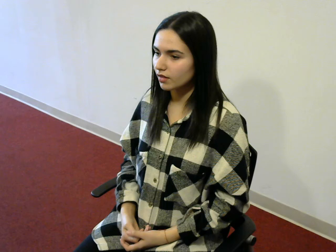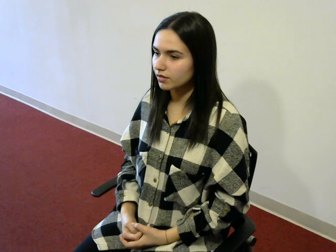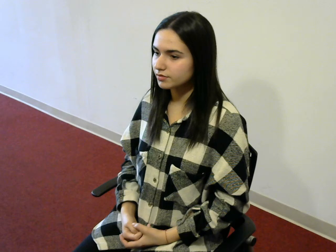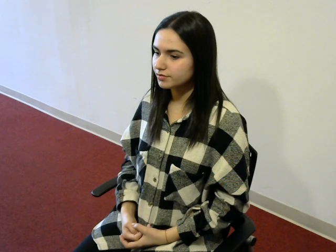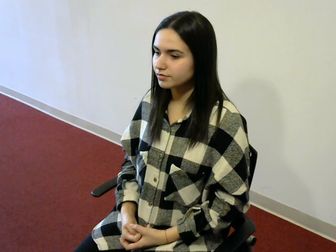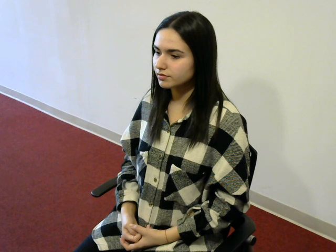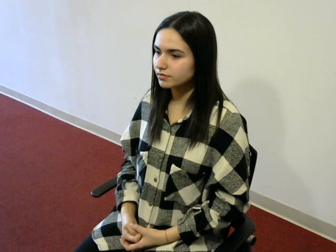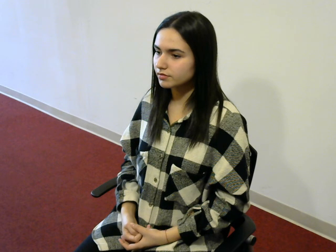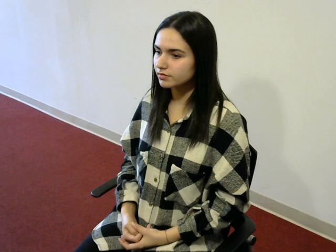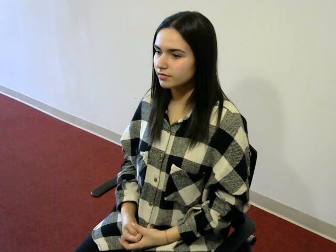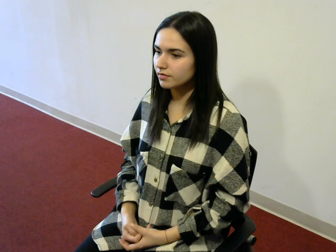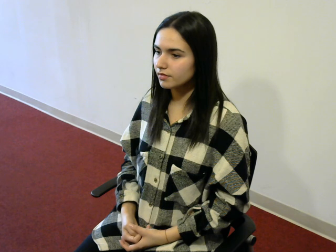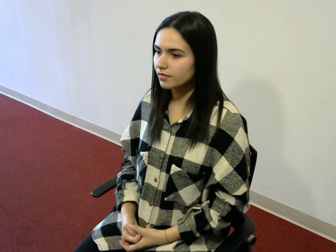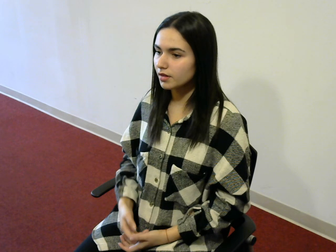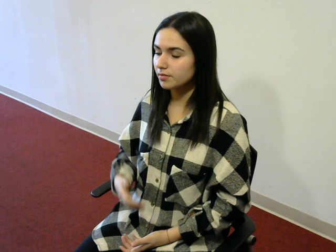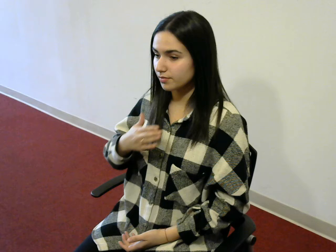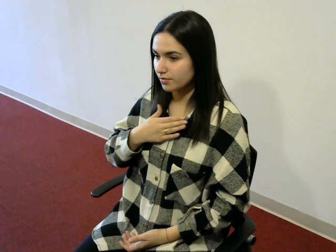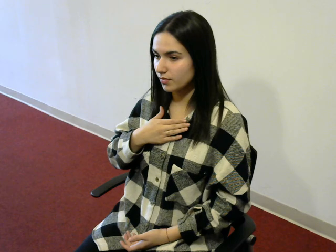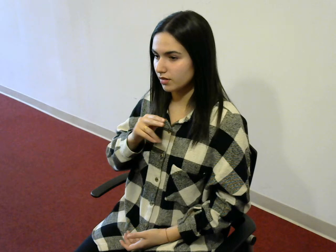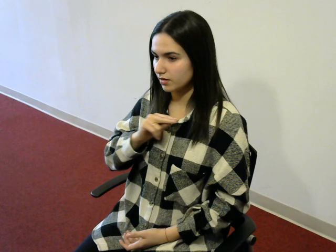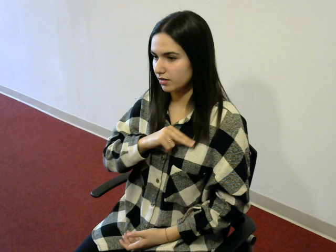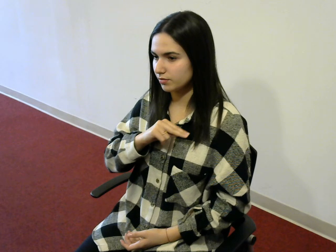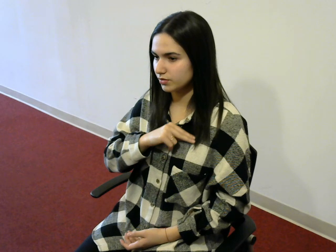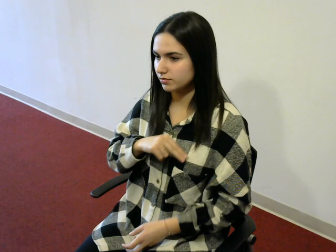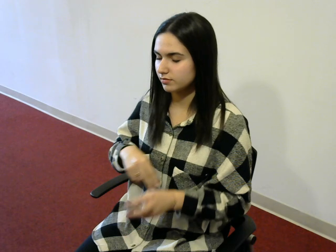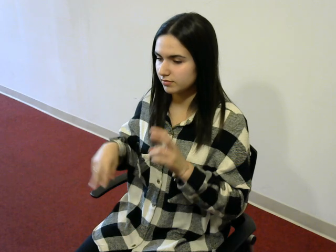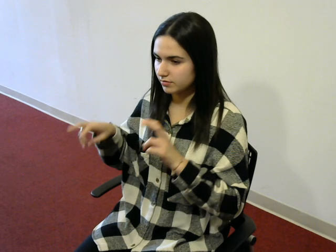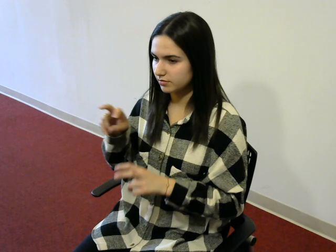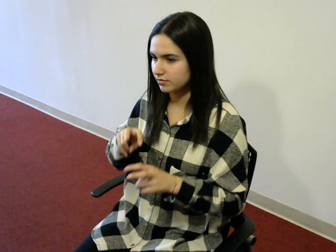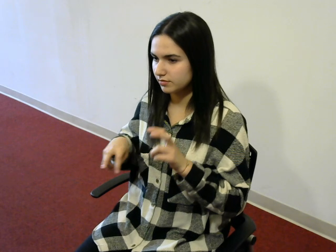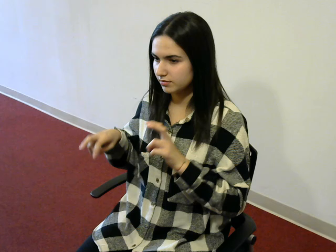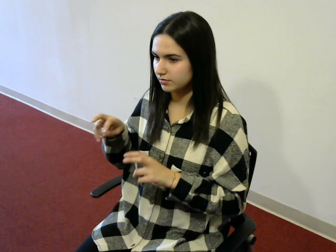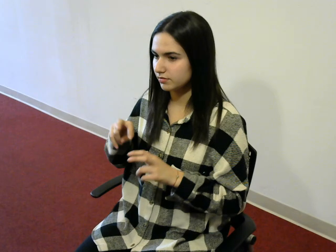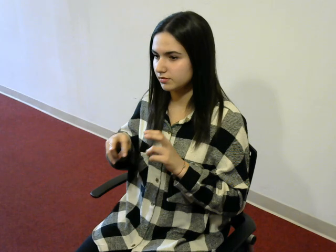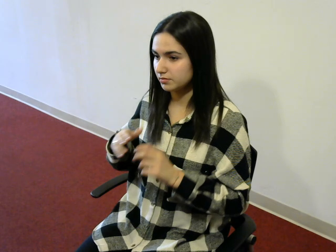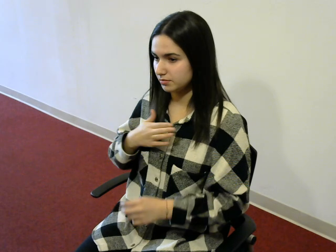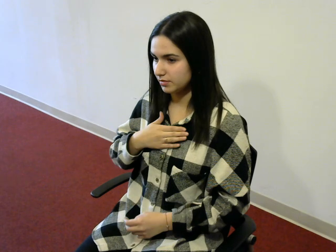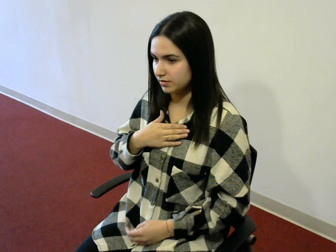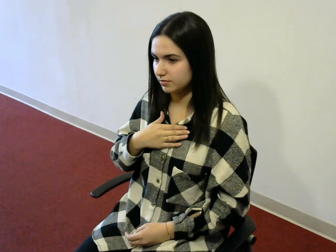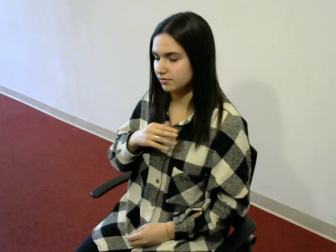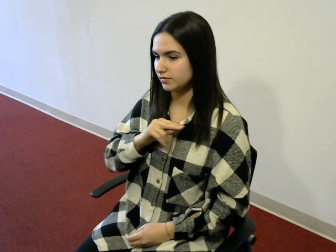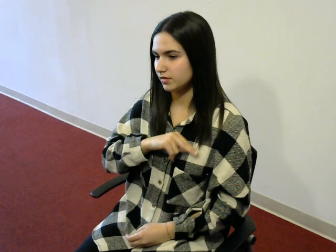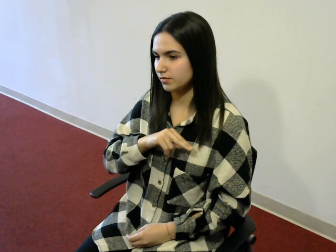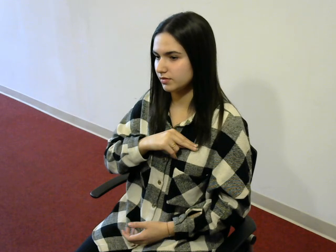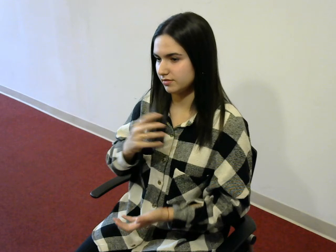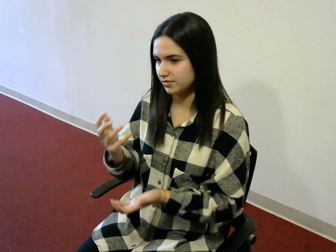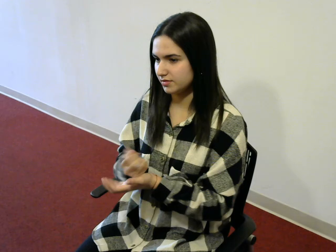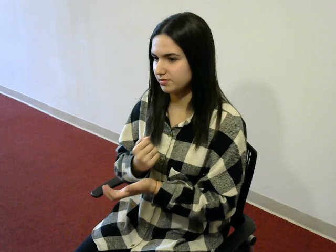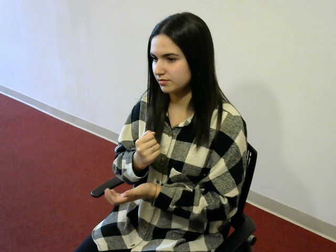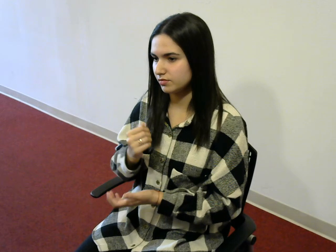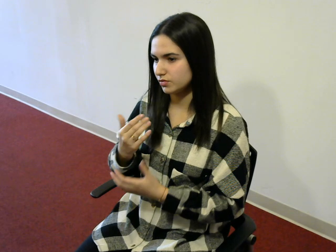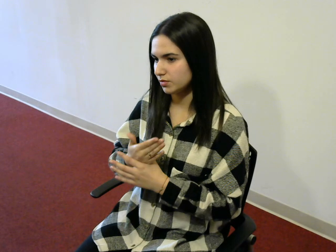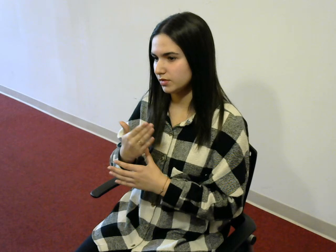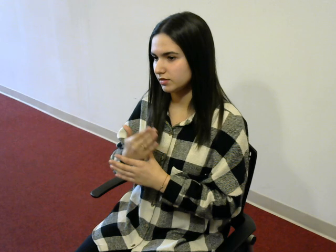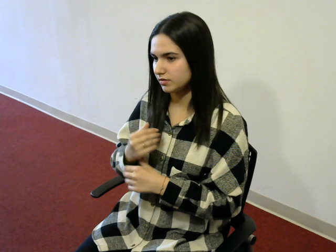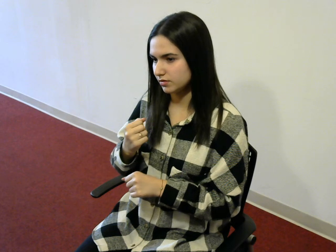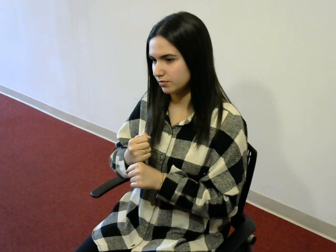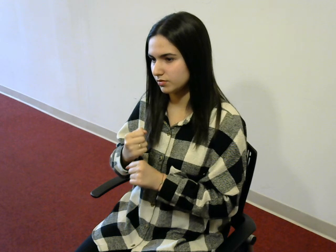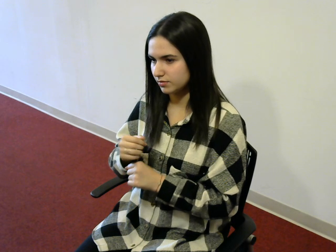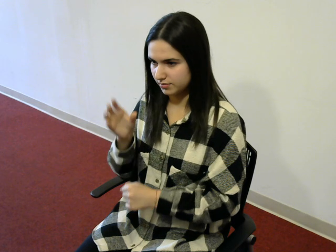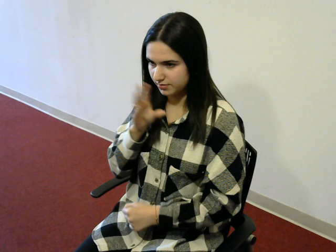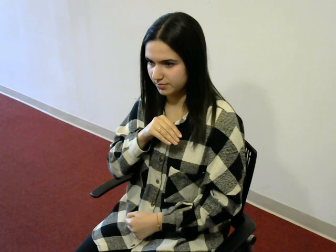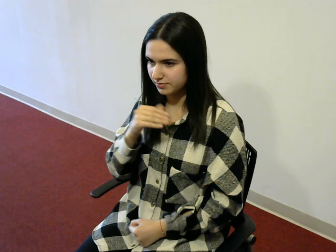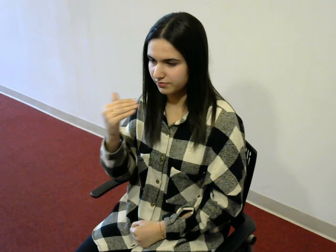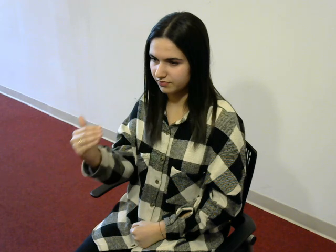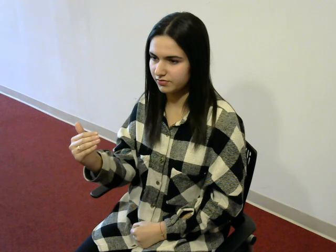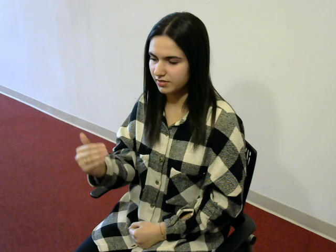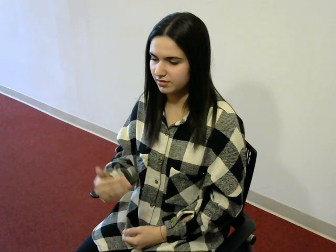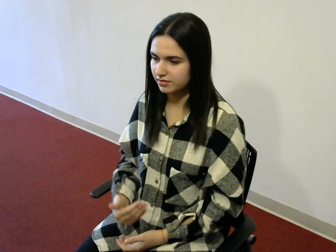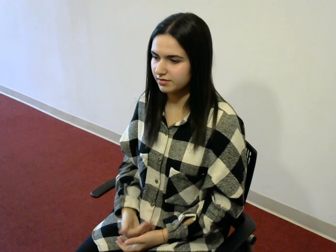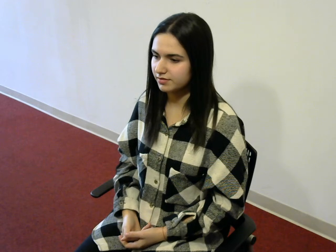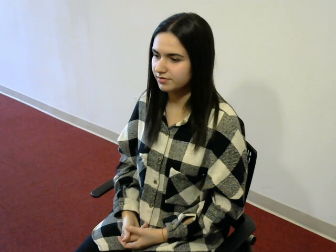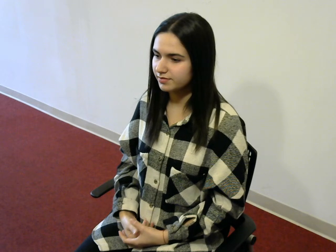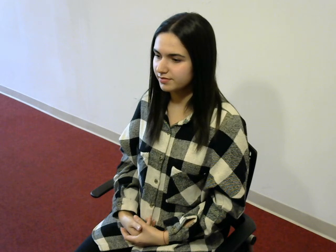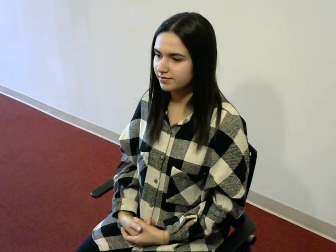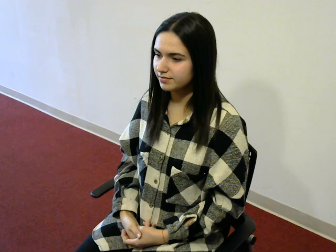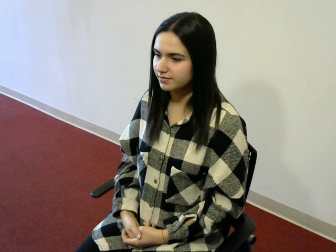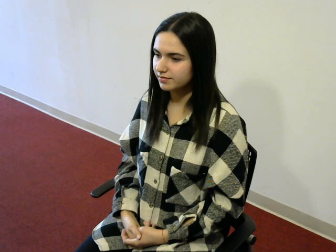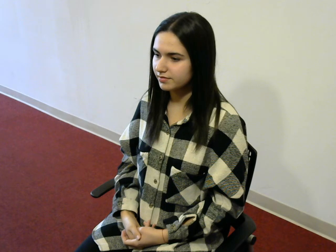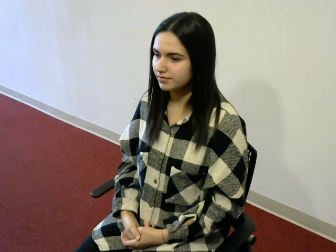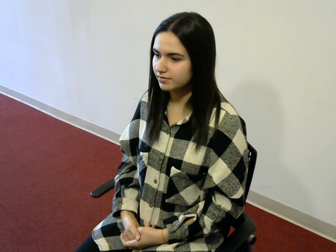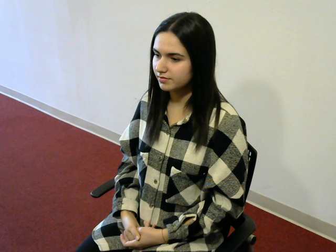Mən iş axtarıram, mənə iş tapmaqda kömək edə bilərsinizmi?